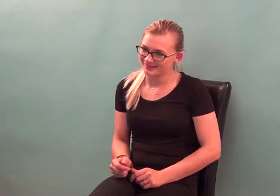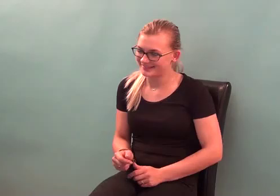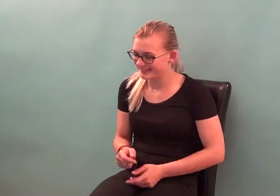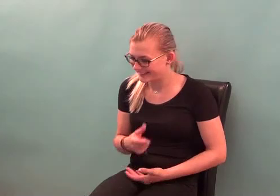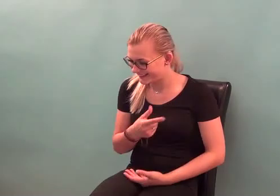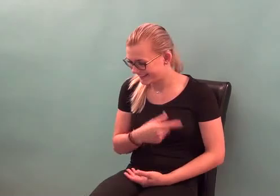Aha.